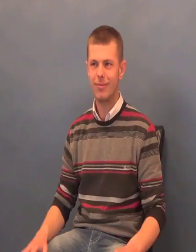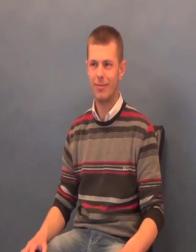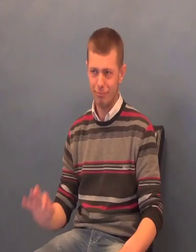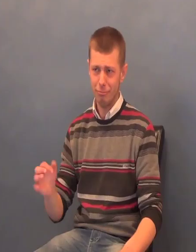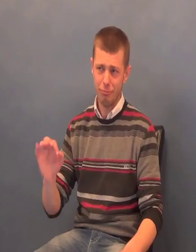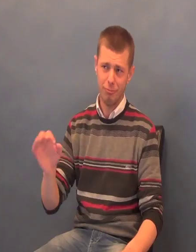Dobrze, dobrze.